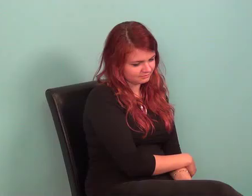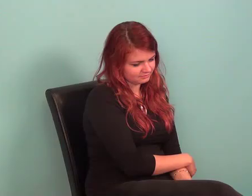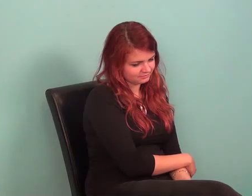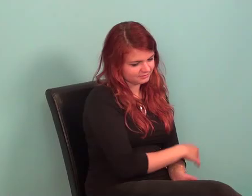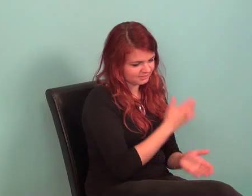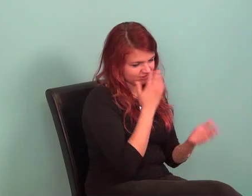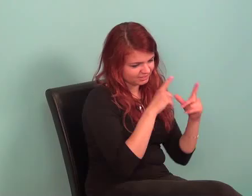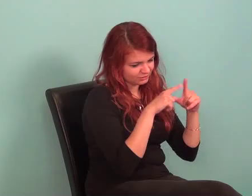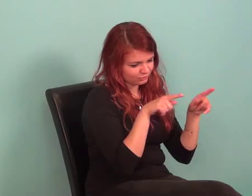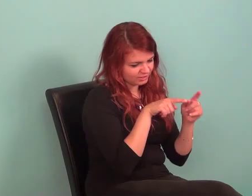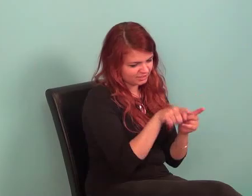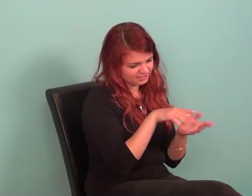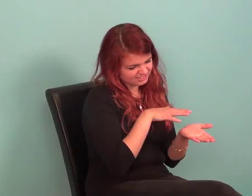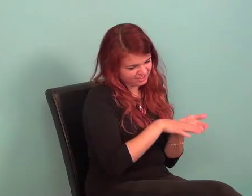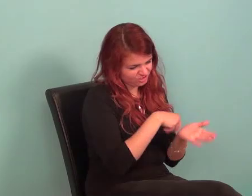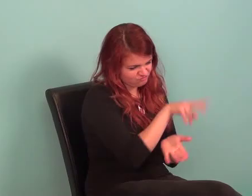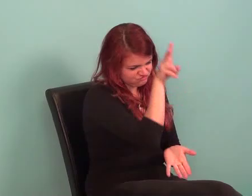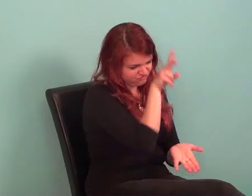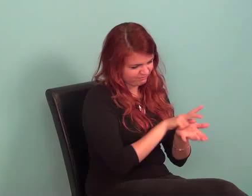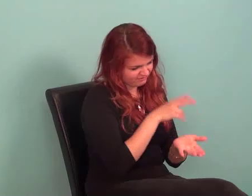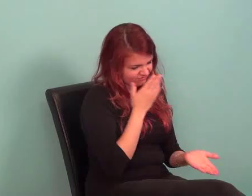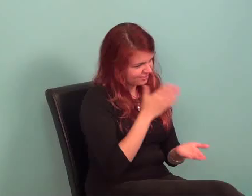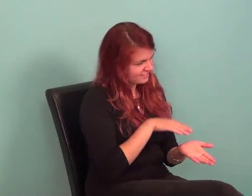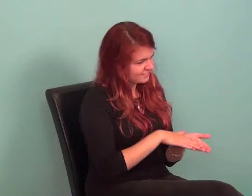Wygląda na to, że znak mówi o tym, że jest śliska nawierzchnia i można się poślizgnąć.